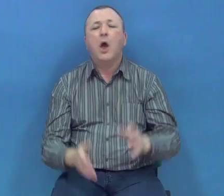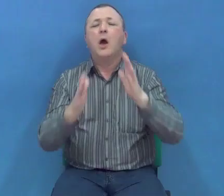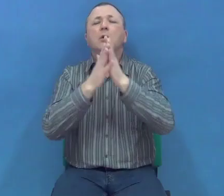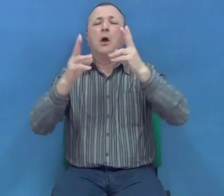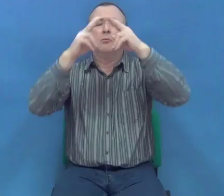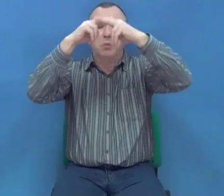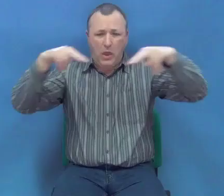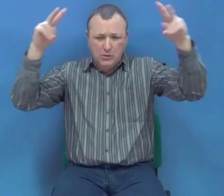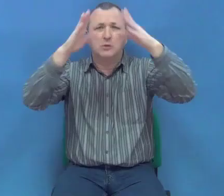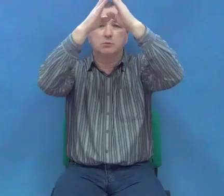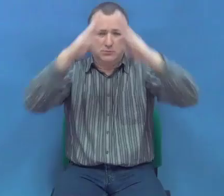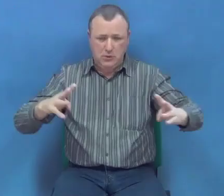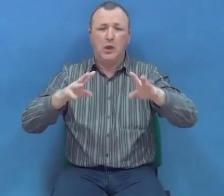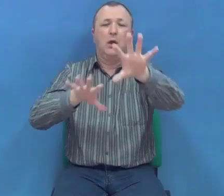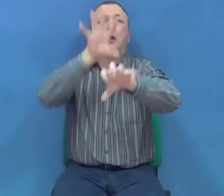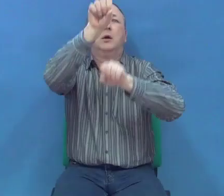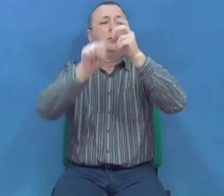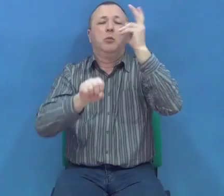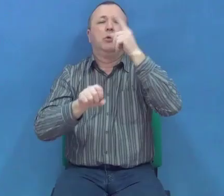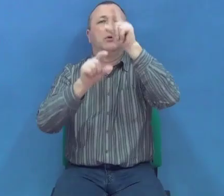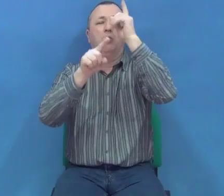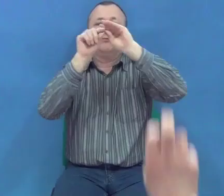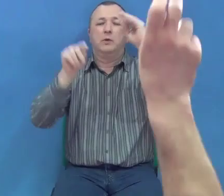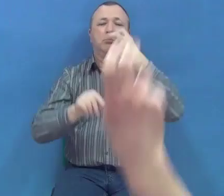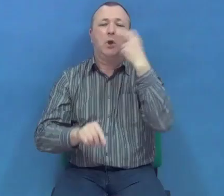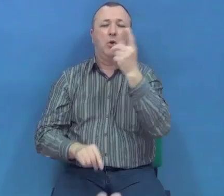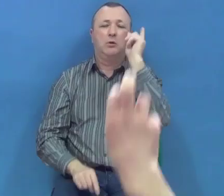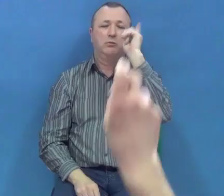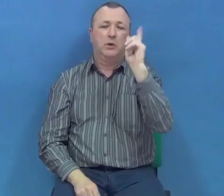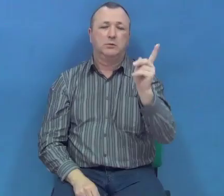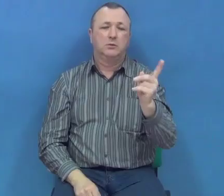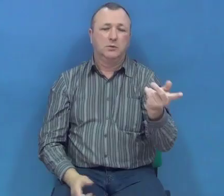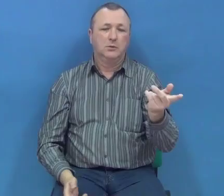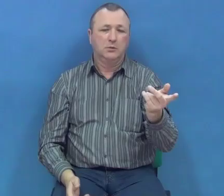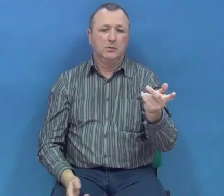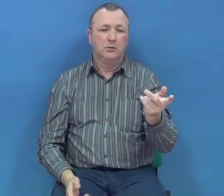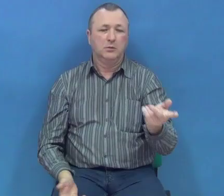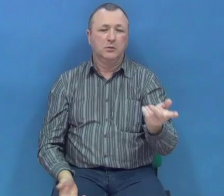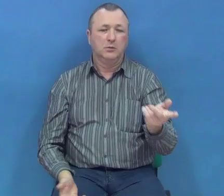Nie, sieć trakcyjna to też prąd, więc nie wolno się wspinać, bo można zostać porażonym przez prądem, trzeba uważać.